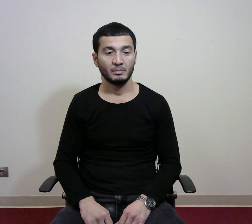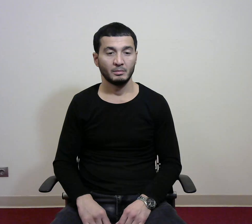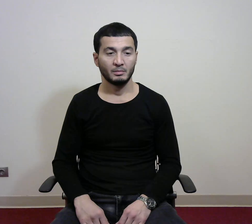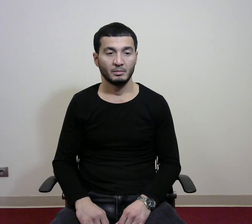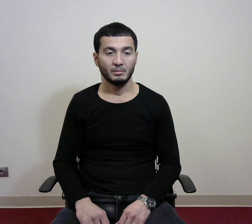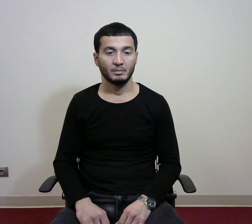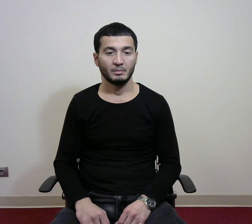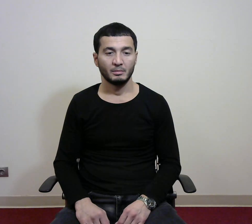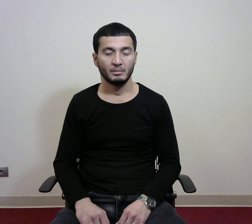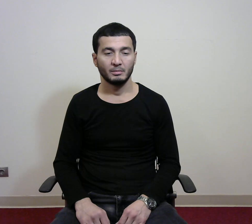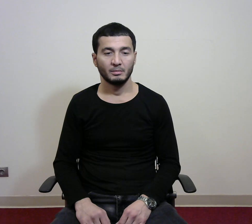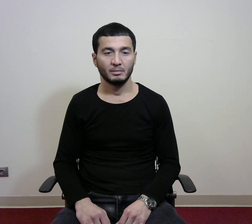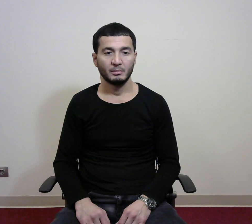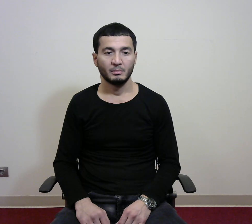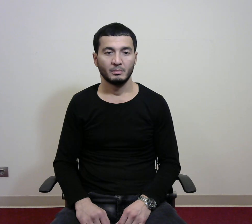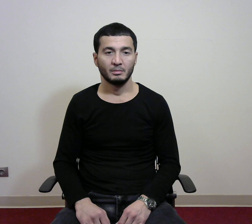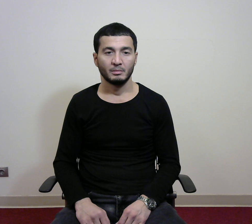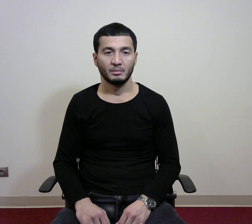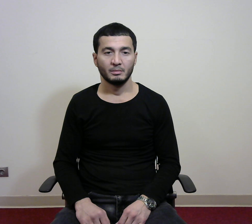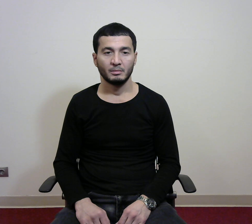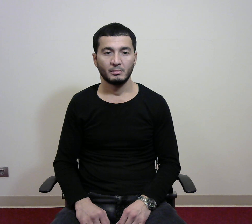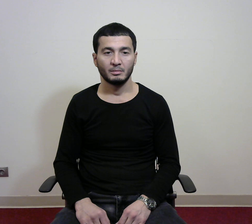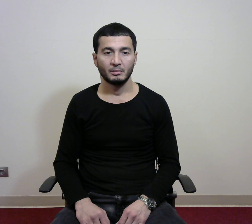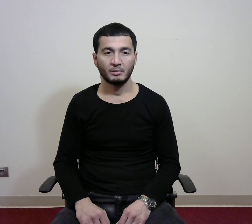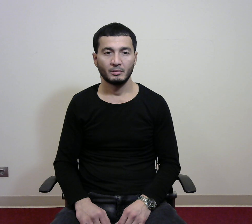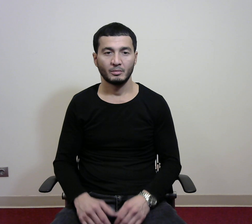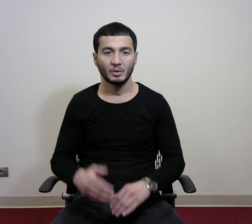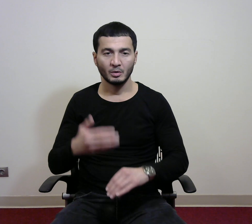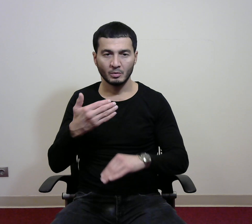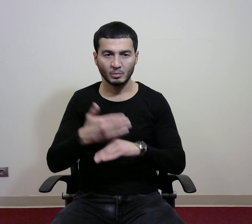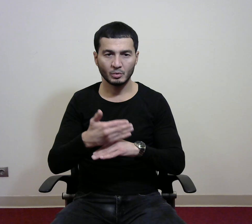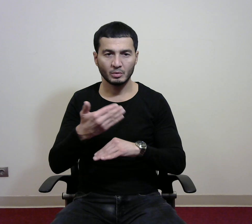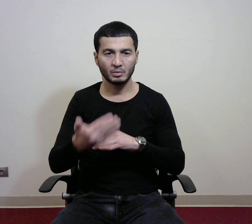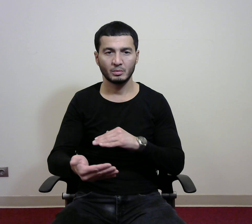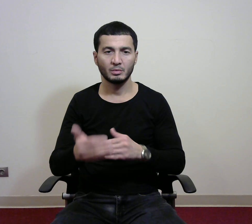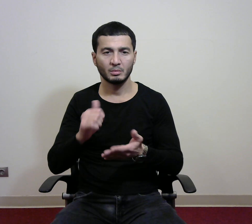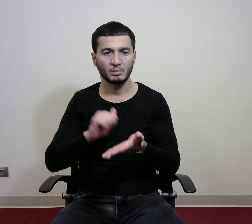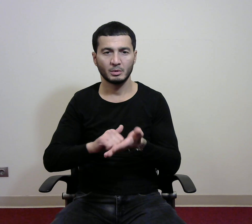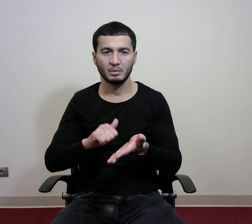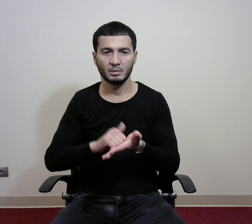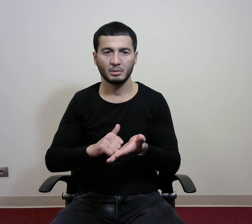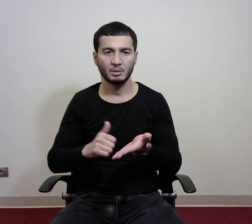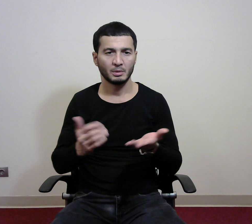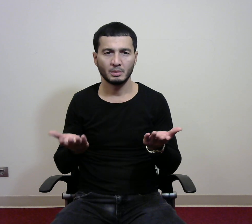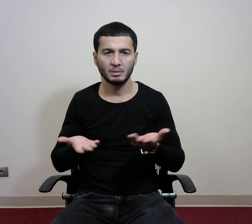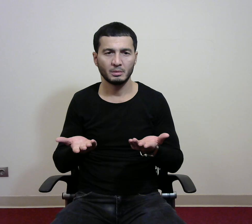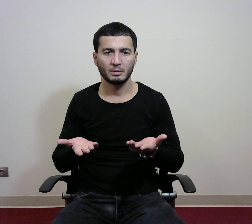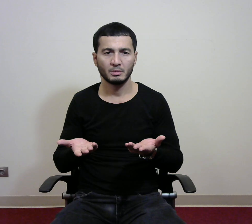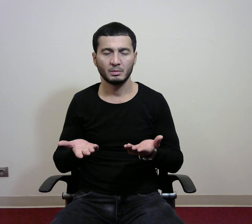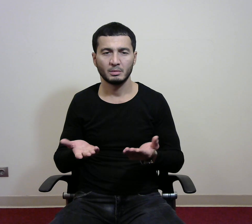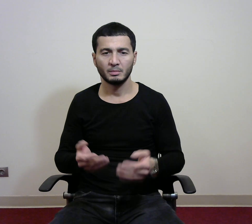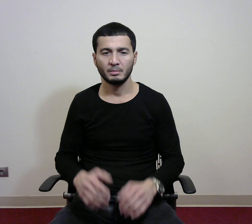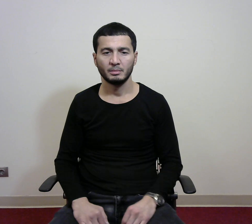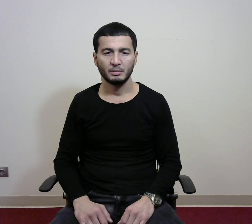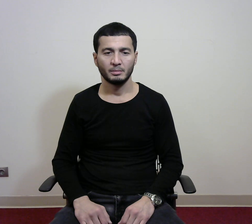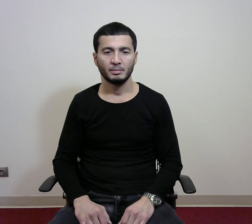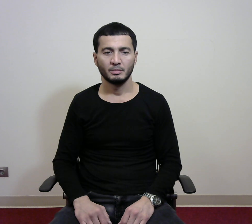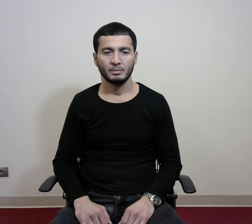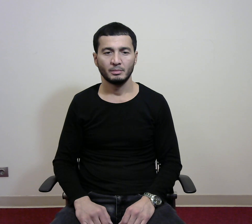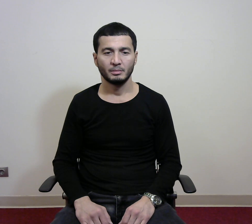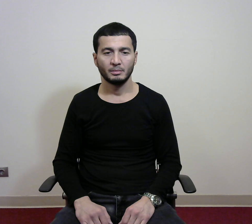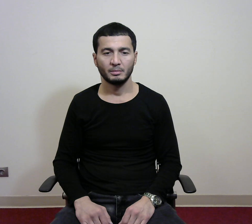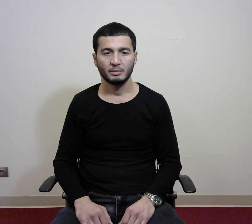Gecikməyinizin səbəbi nədir?